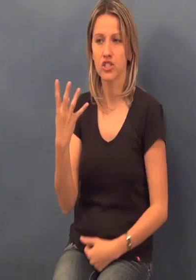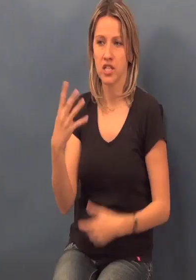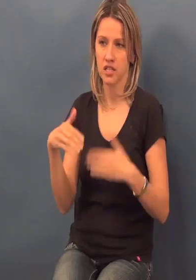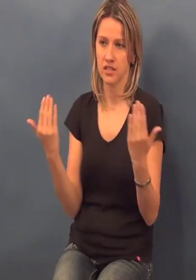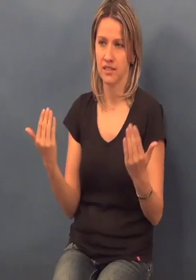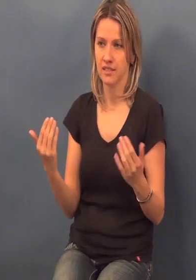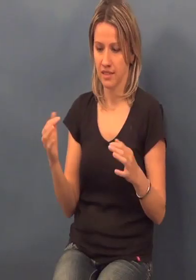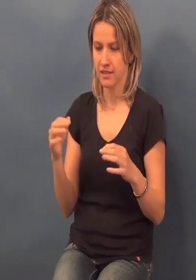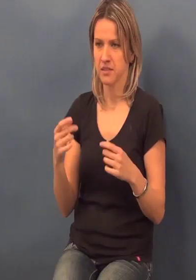Przez cztery dni.